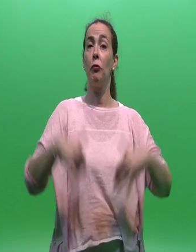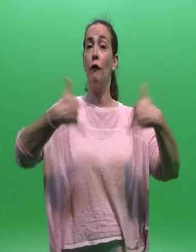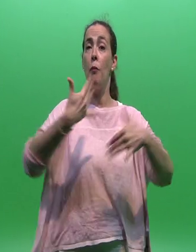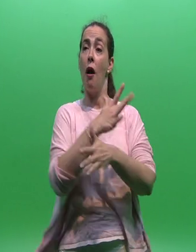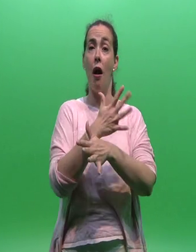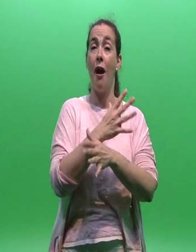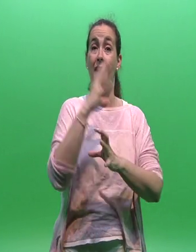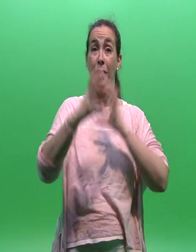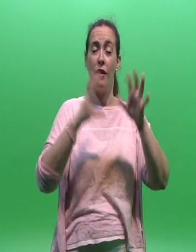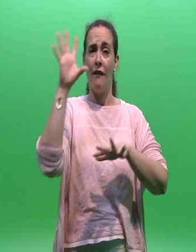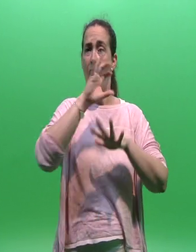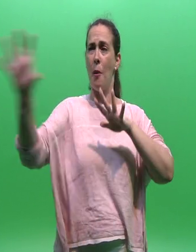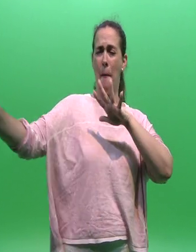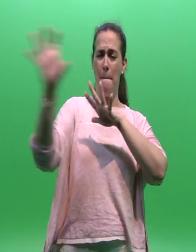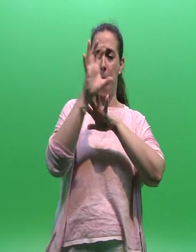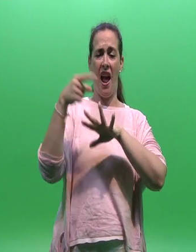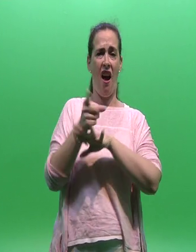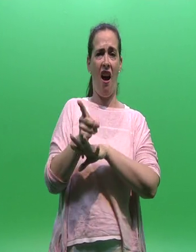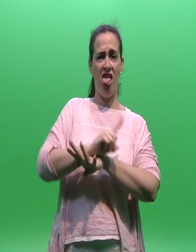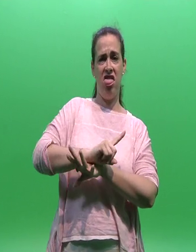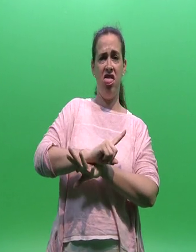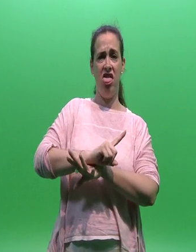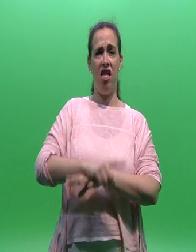Estava jugant a futbol, i em van donar un cop al dit amb la pilota, i el dit em va quedra torçat.